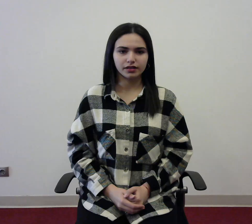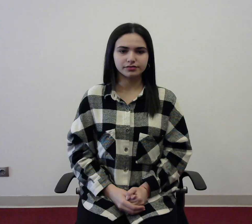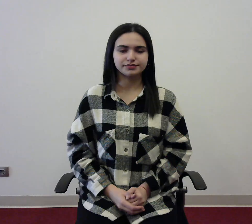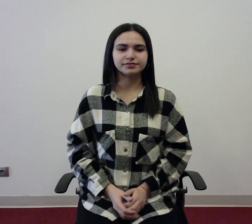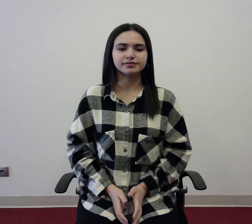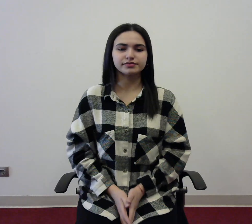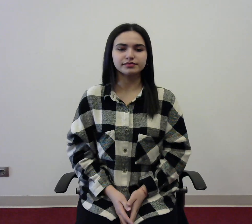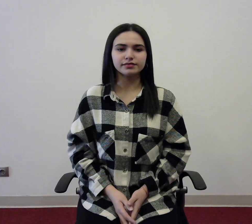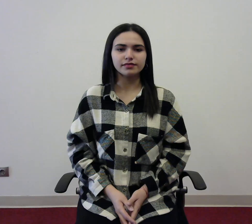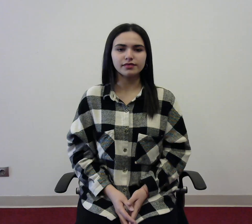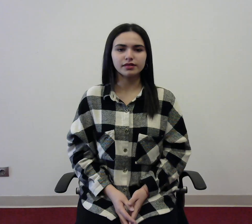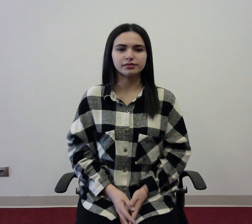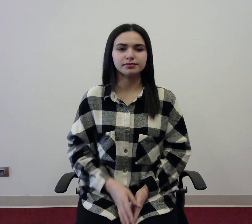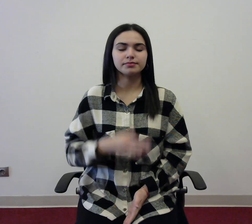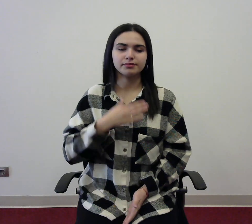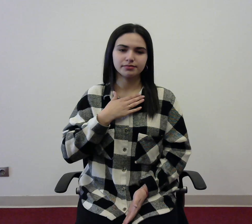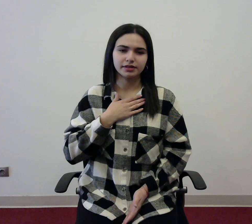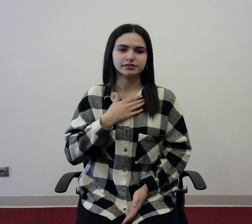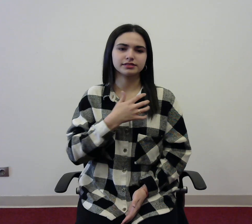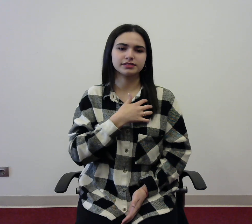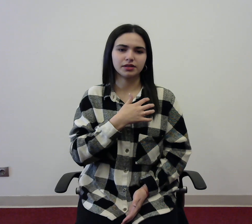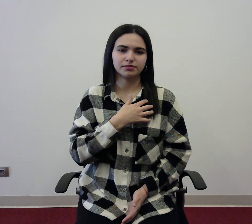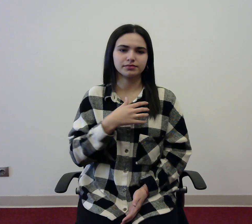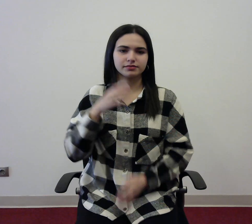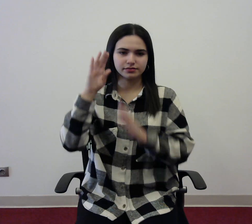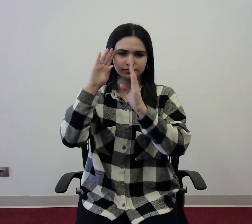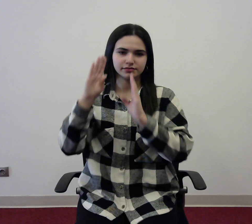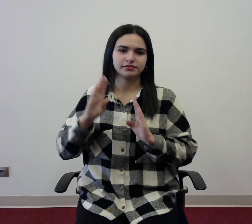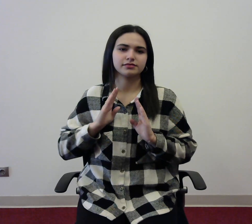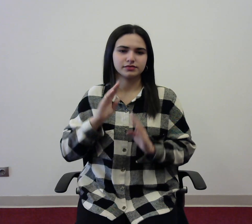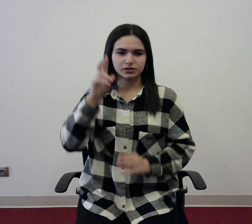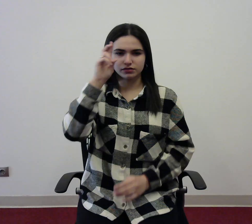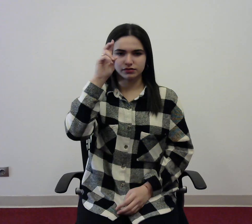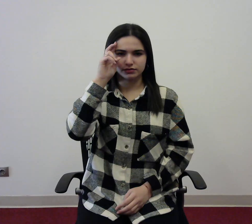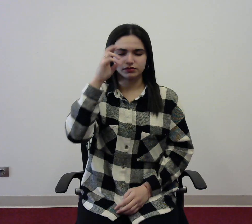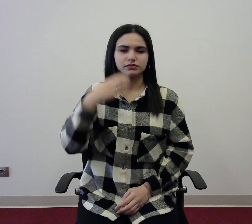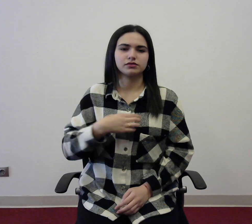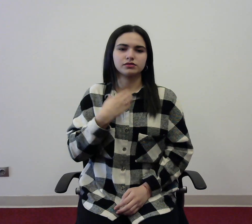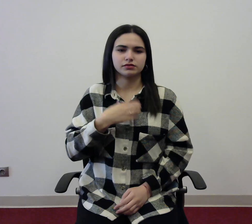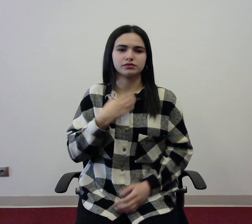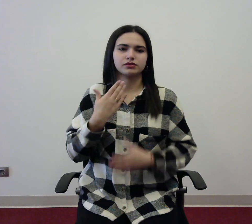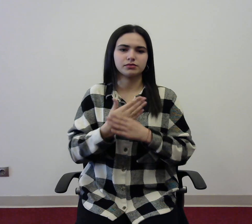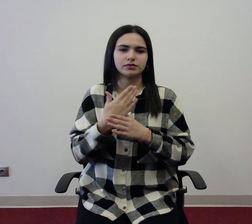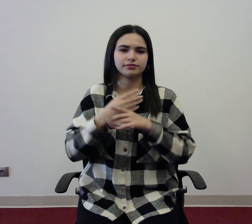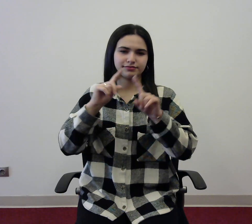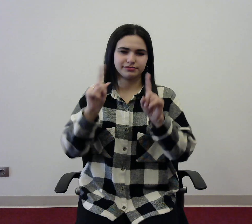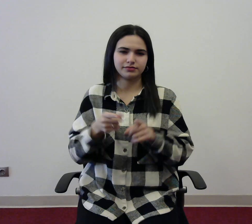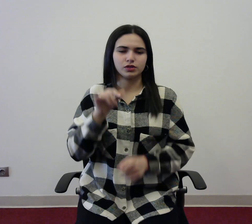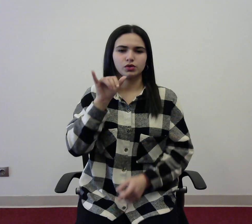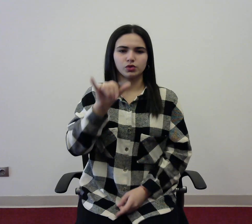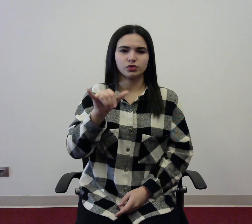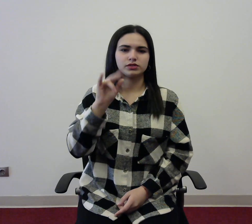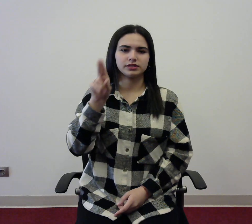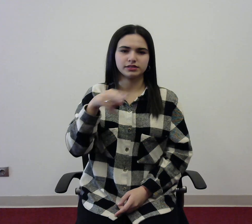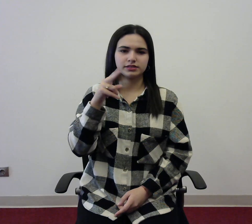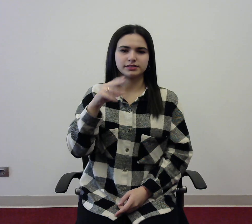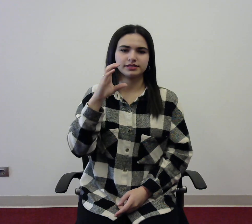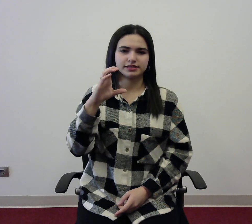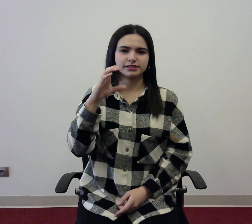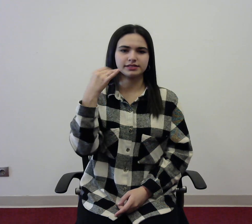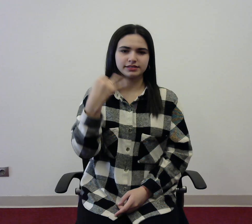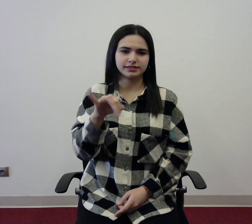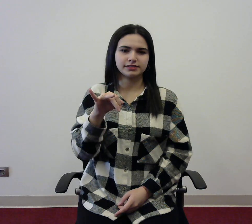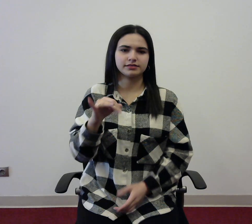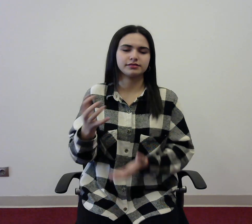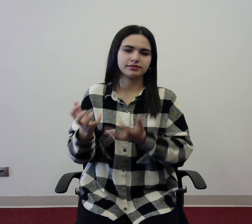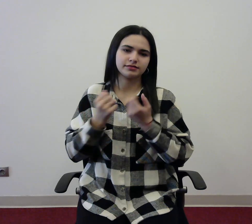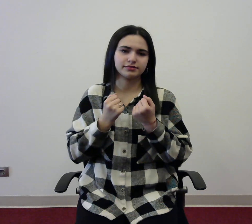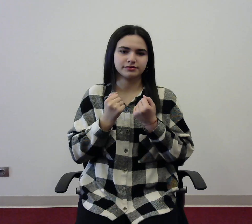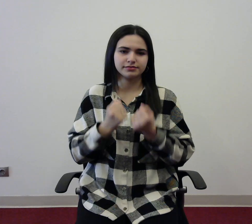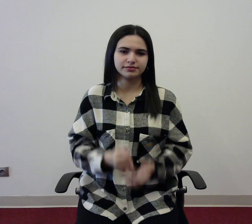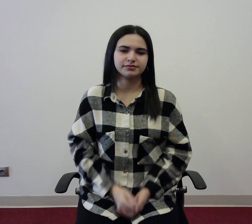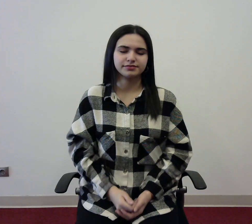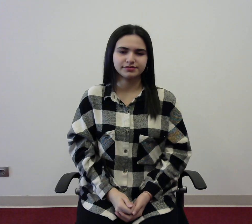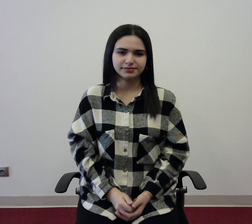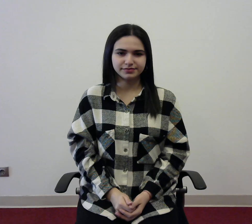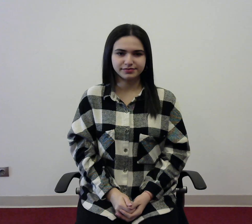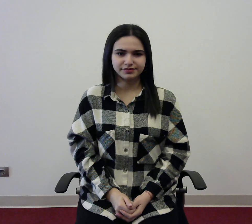Mən istəyirəm ki, ünvanlı dövlət sosial yardımı (ÜDSY) alım